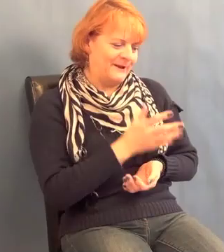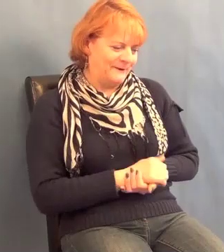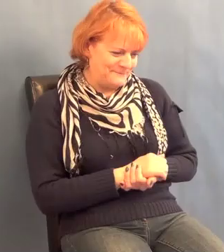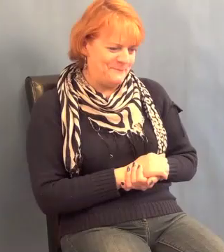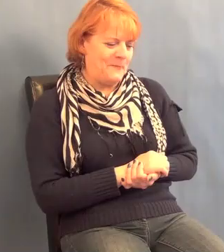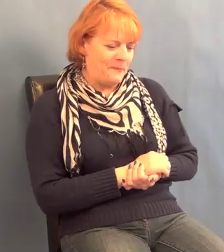Tak.